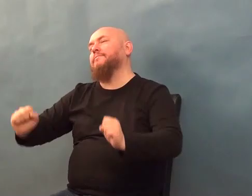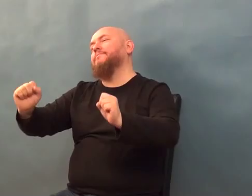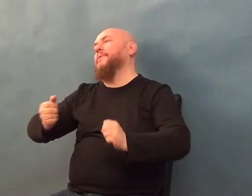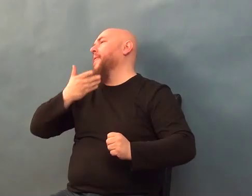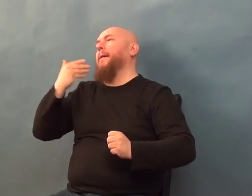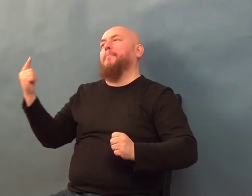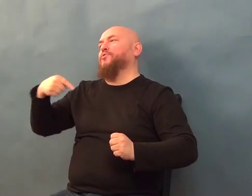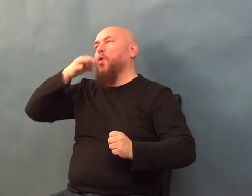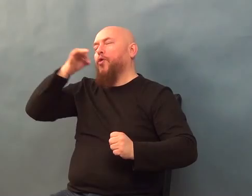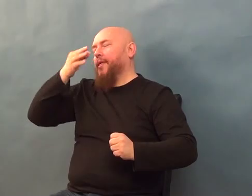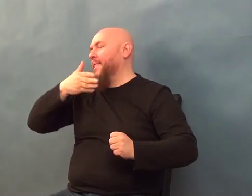Kota nie ma, nie przyszedł.